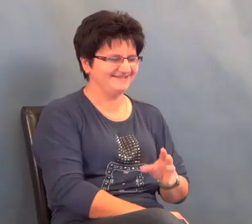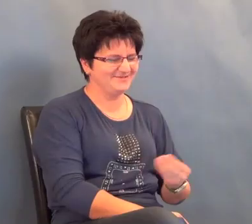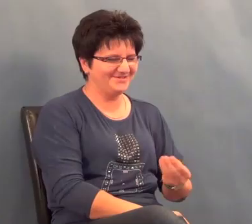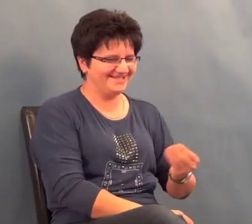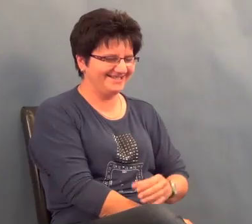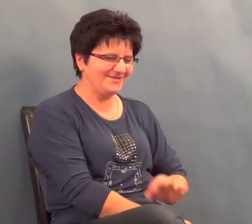Dokładnie.